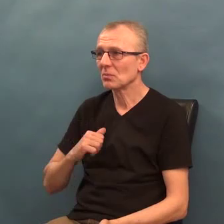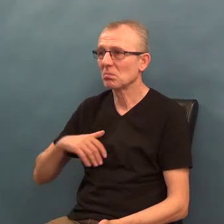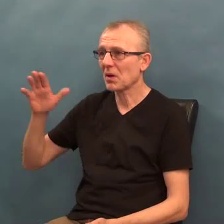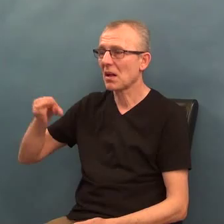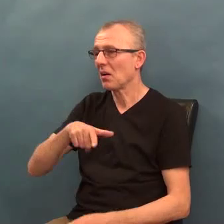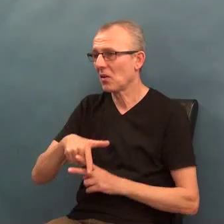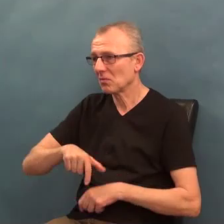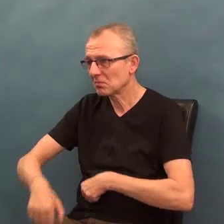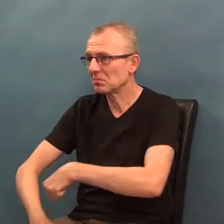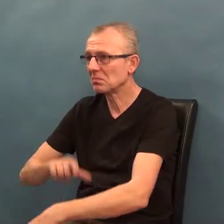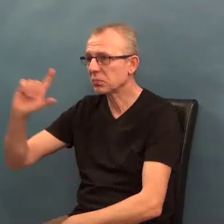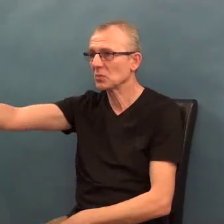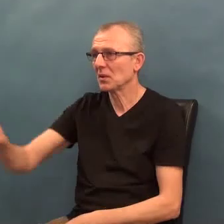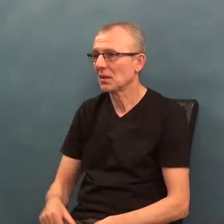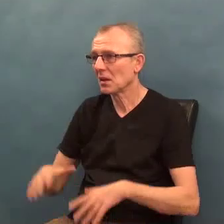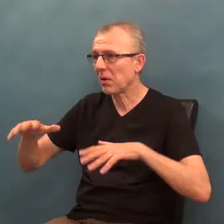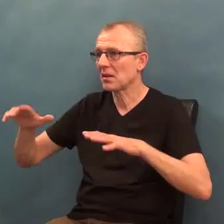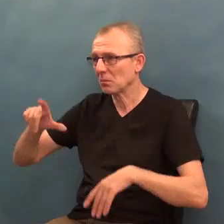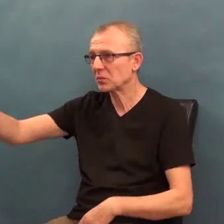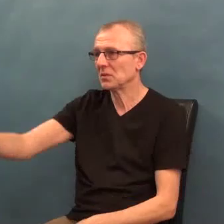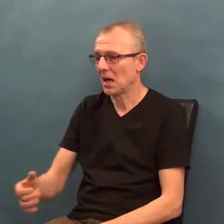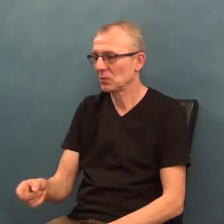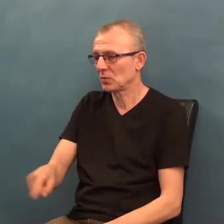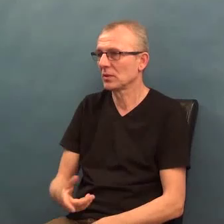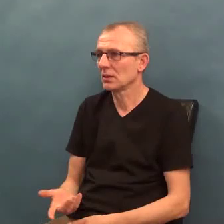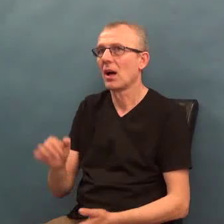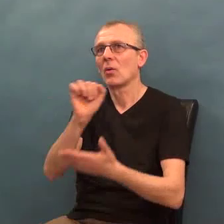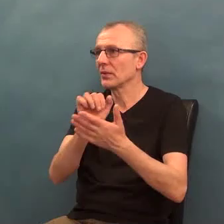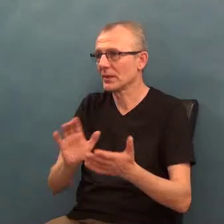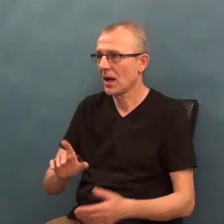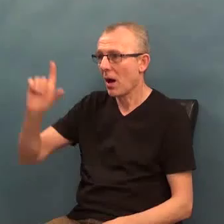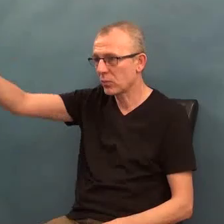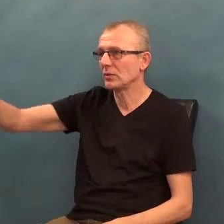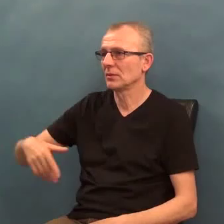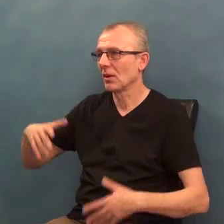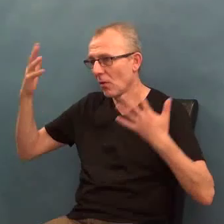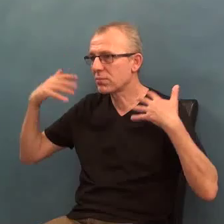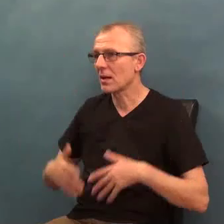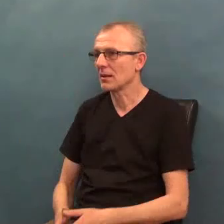Koń czeka, jak będzie padać, to pójdzie na dwór, a pod prysznic mu nie wolno, bo znak jest przekreślony.